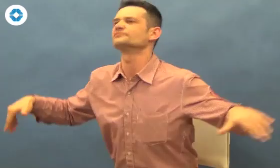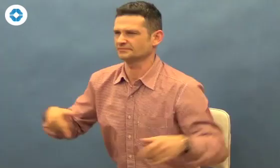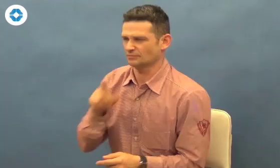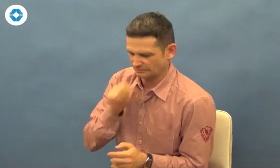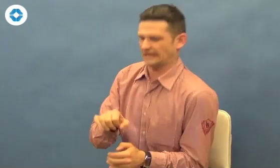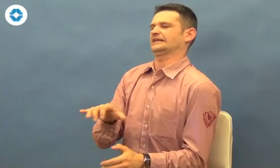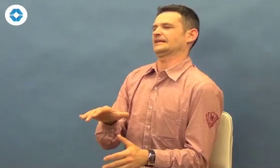Chłopiec szybko się odsuwa.